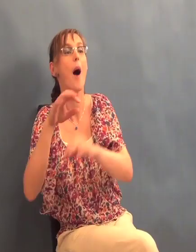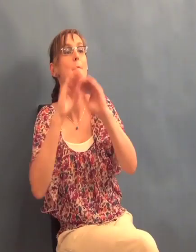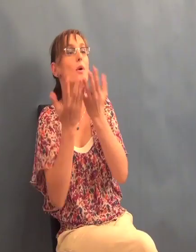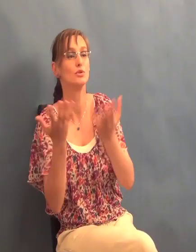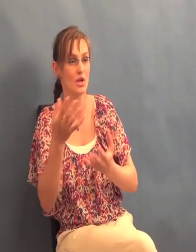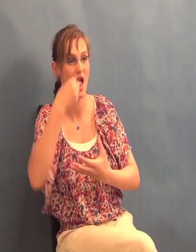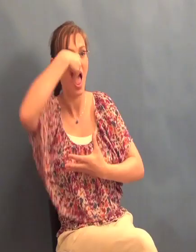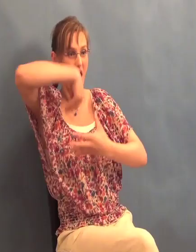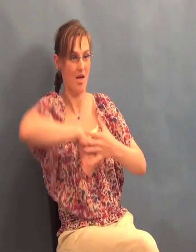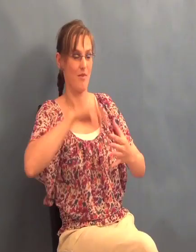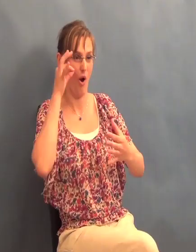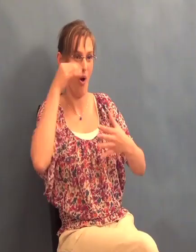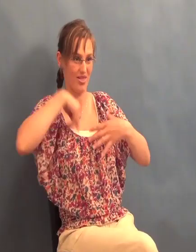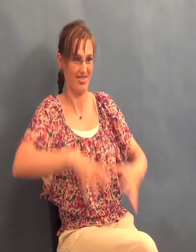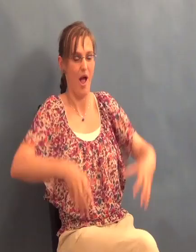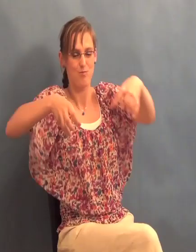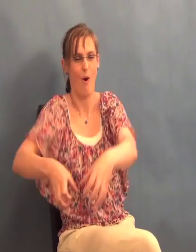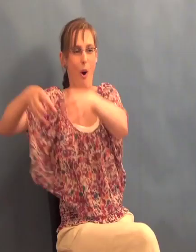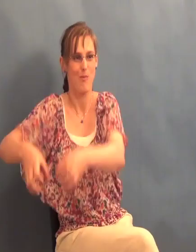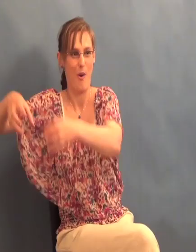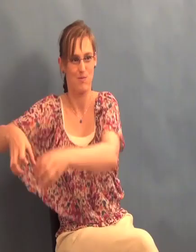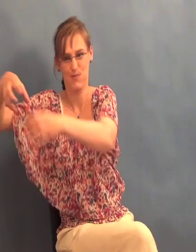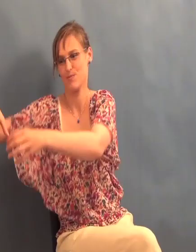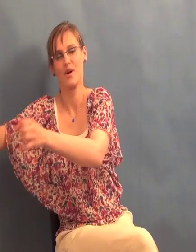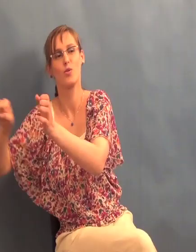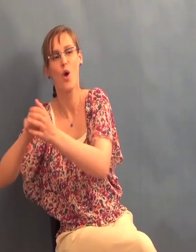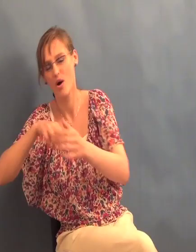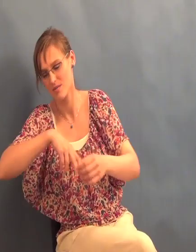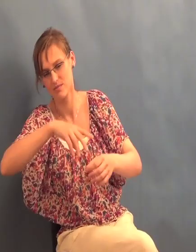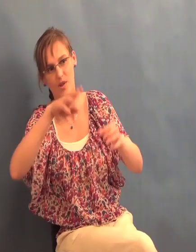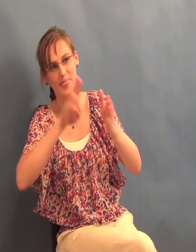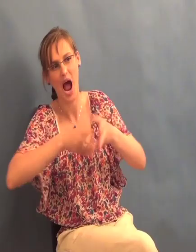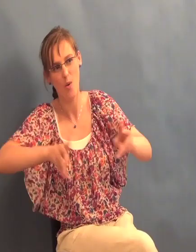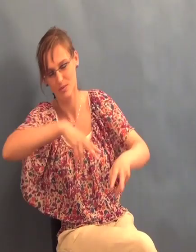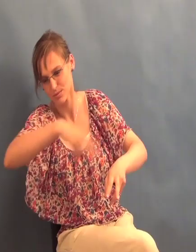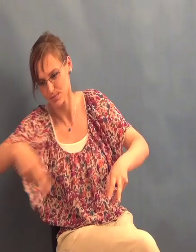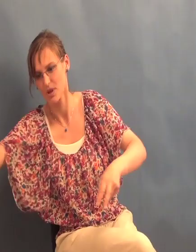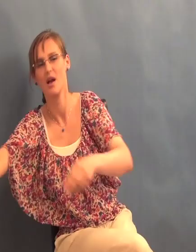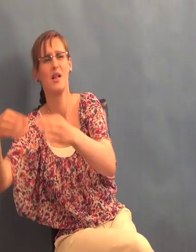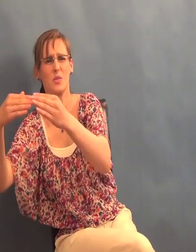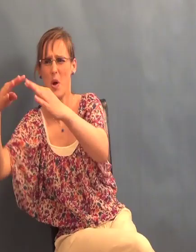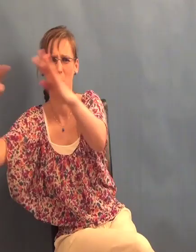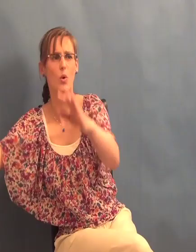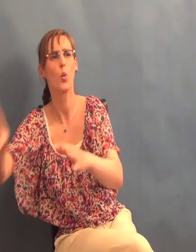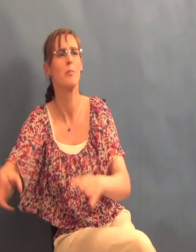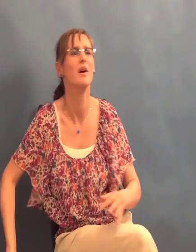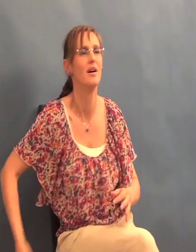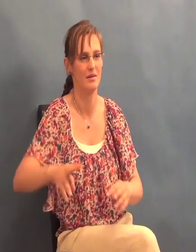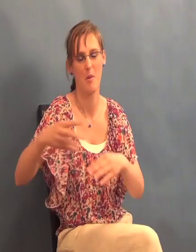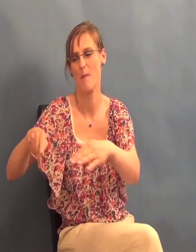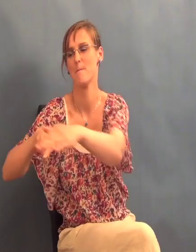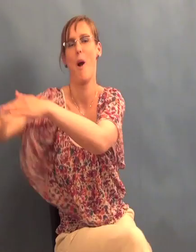Kot ją połknął i teraz skacze z piłką w brzuchu, skacze po ulicy obok kręgielni, w tym kierunku ucieka i upada.